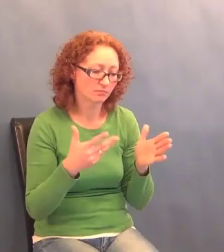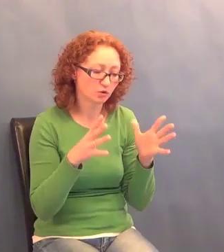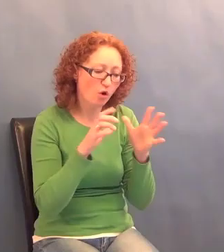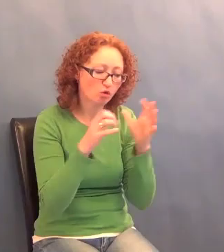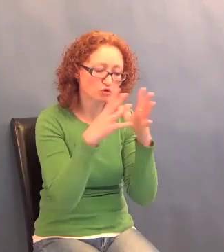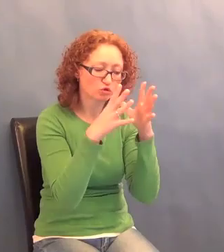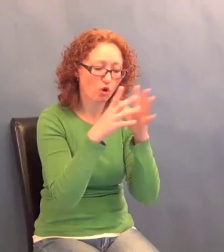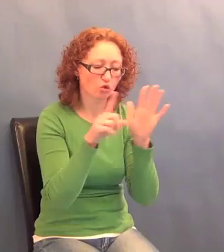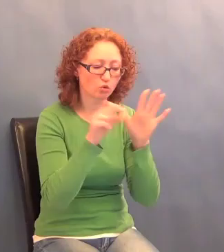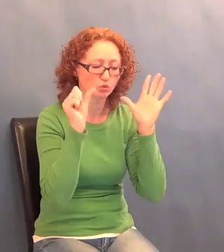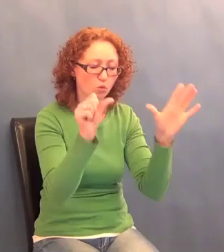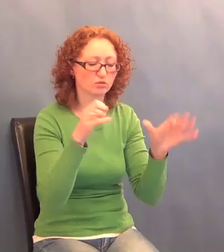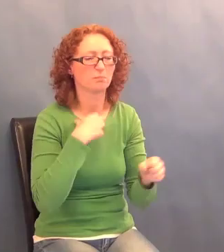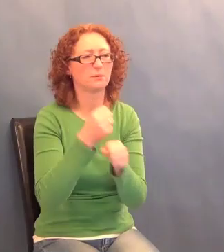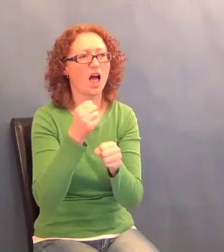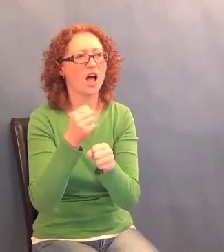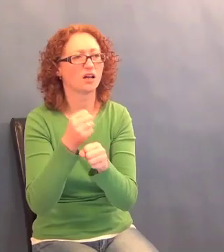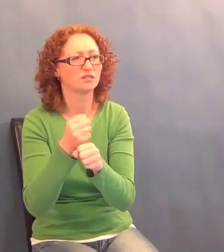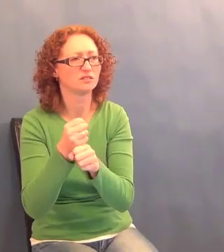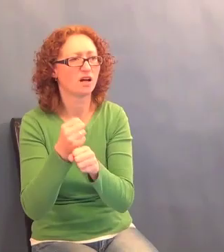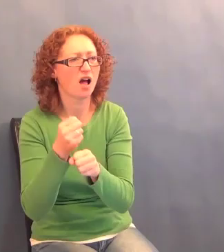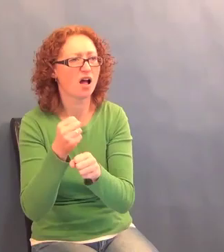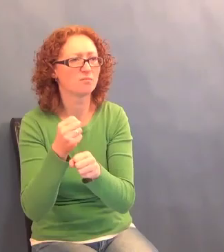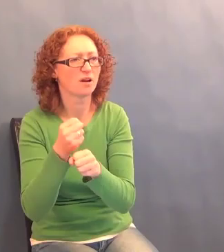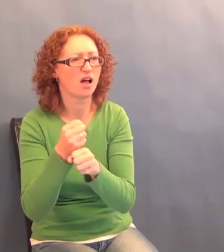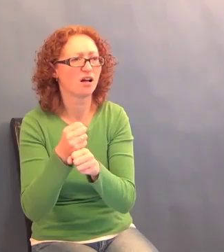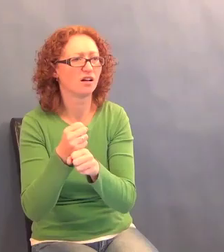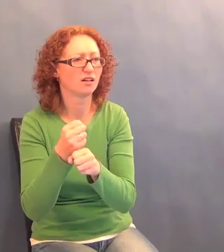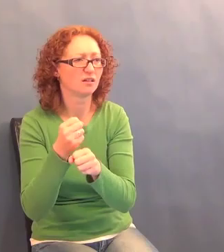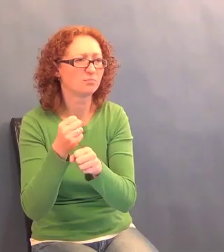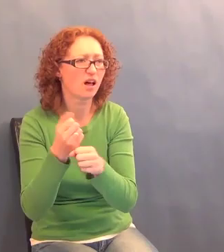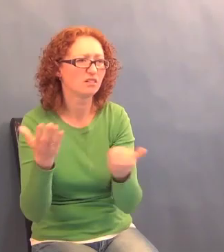Ale od dziesiątej do szóstej mam pracę.